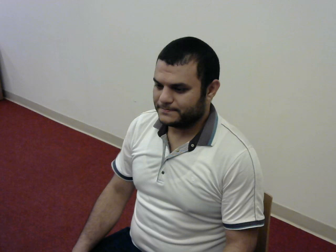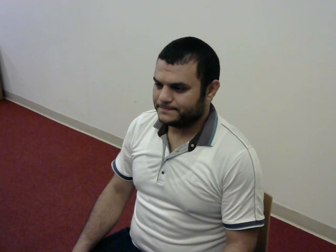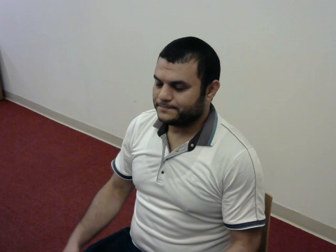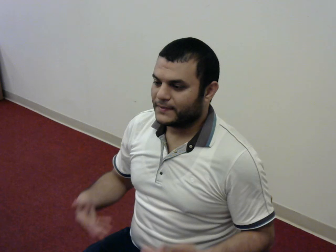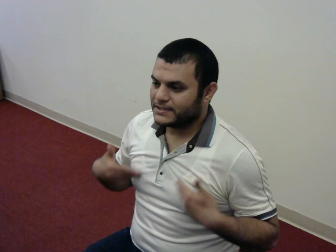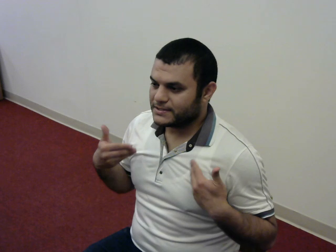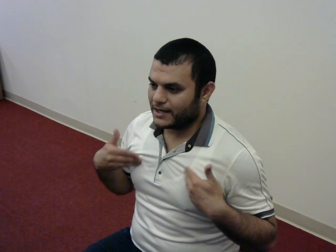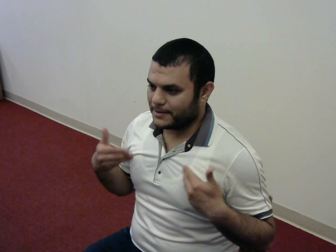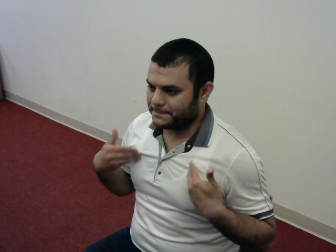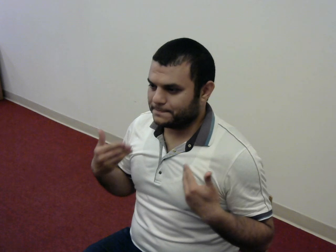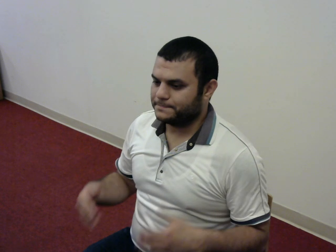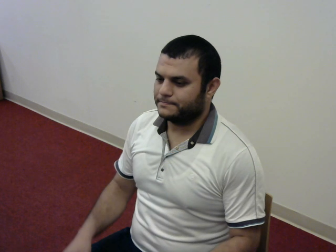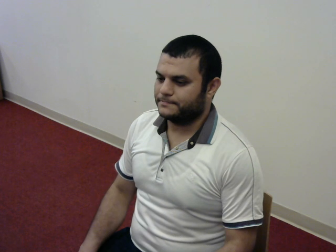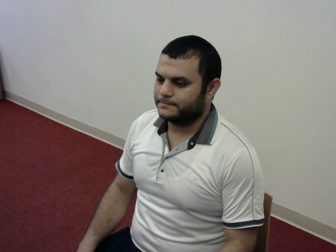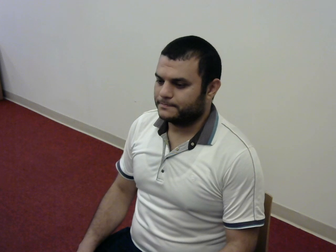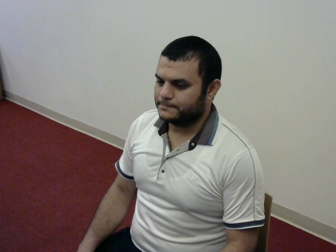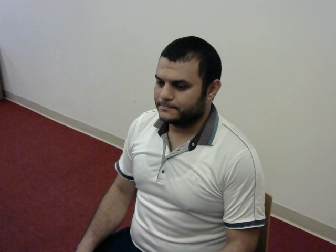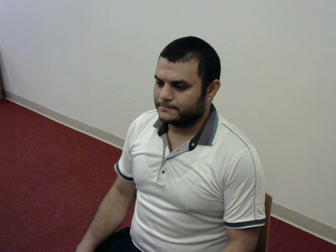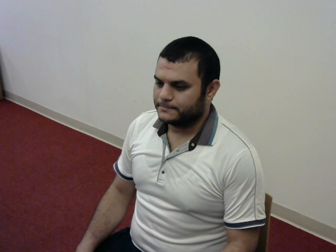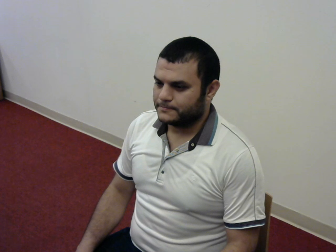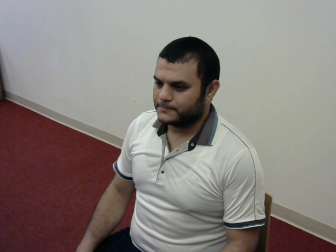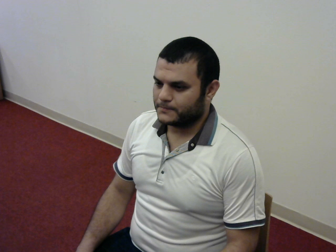Salam